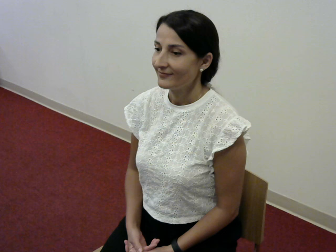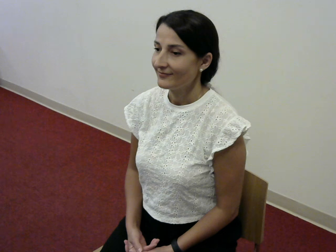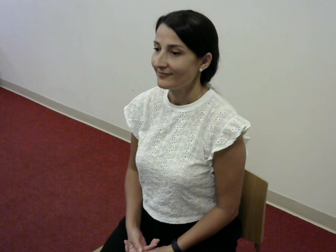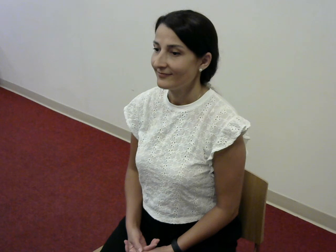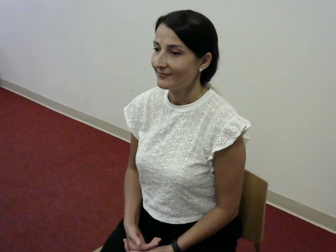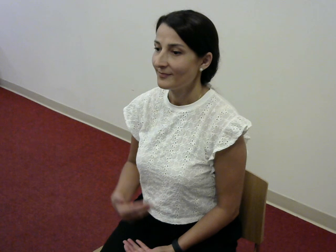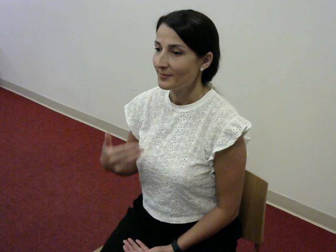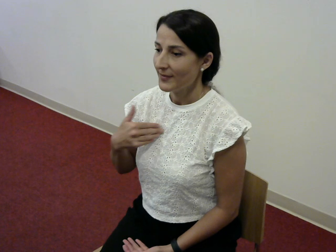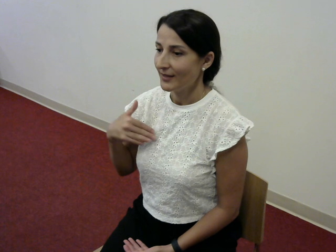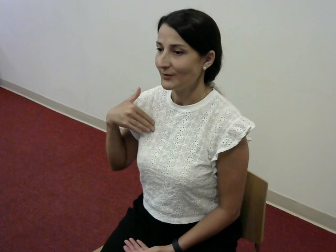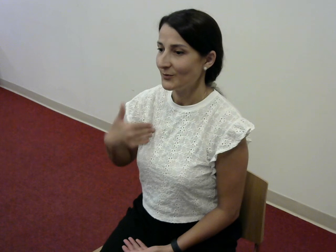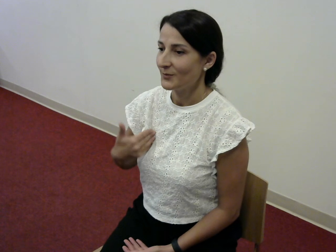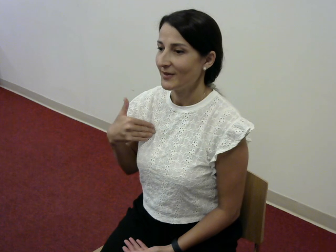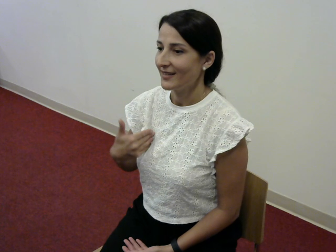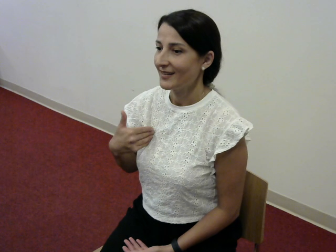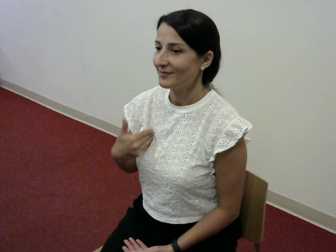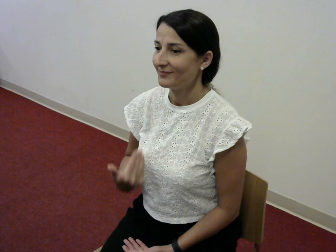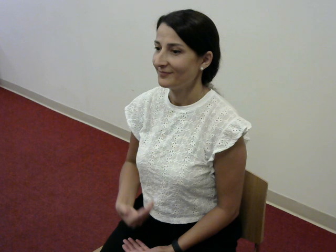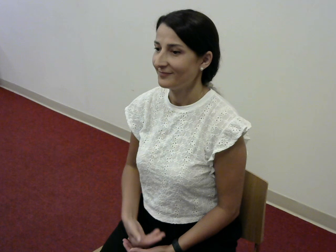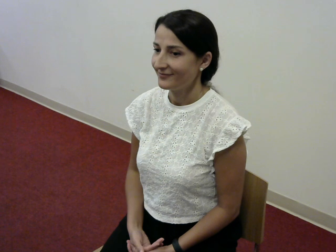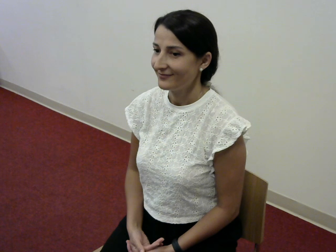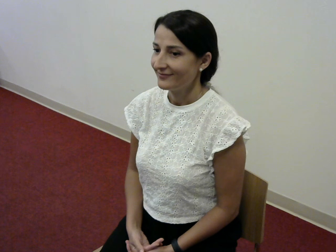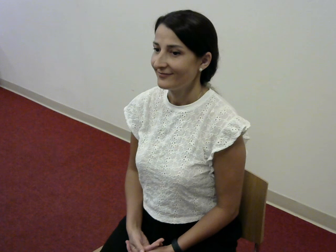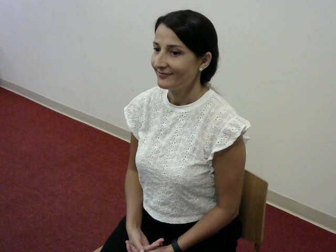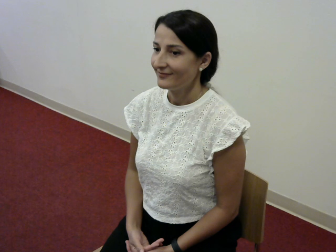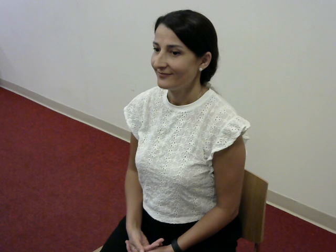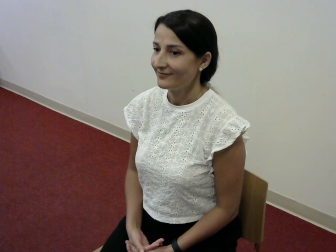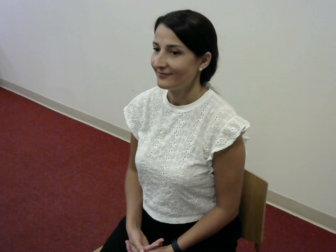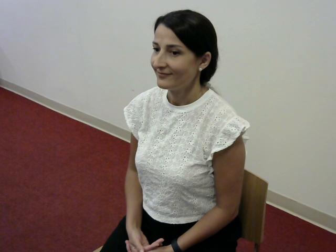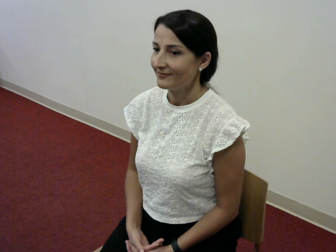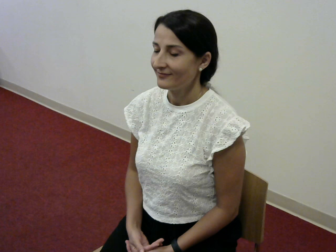Mən subayam